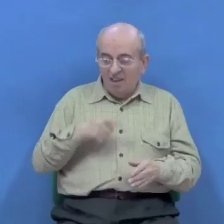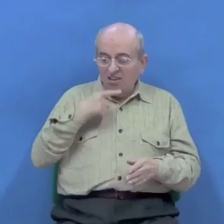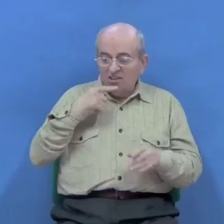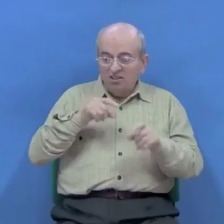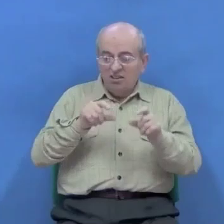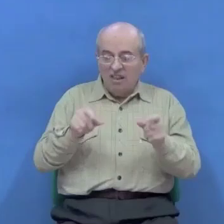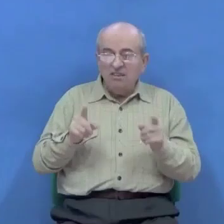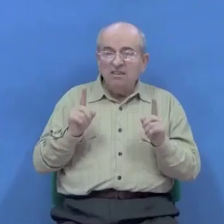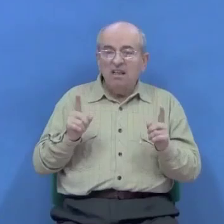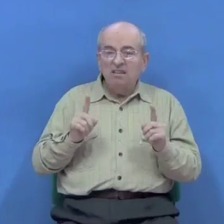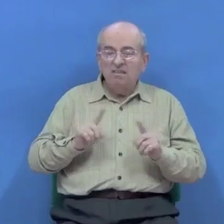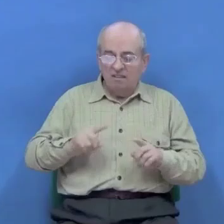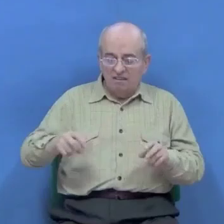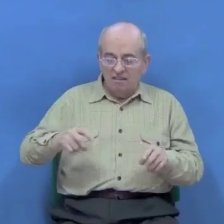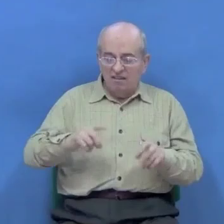Okrągły znak zakazu z czerwoną obwódką.